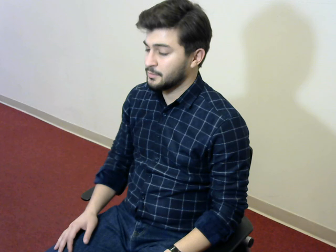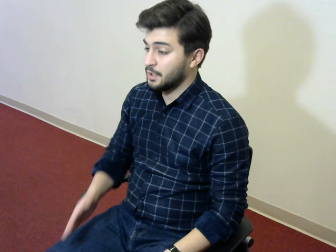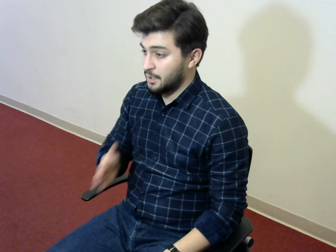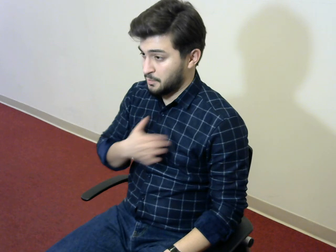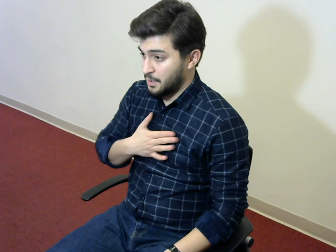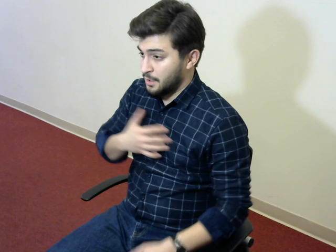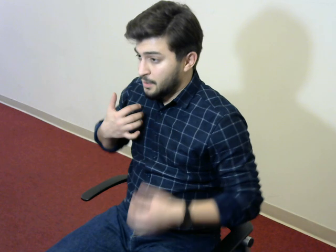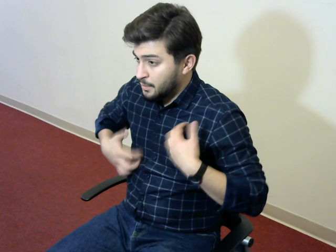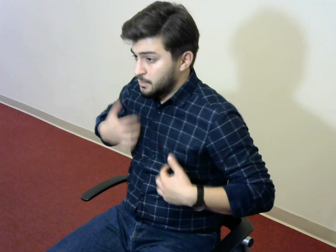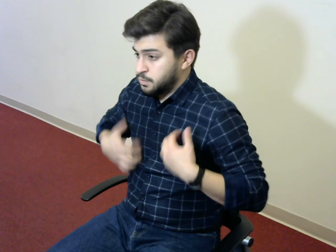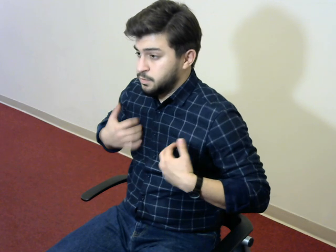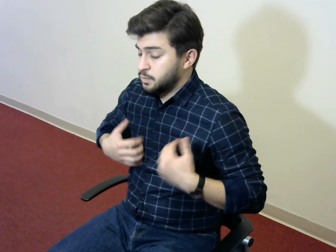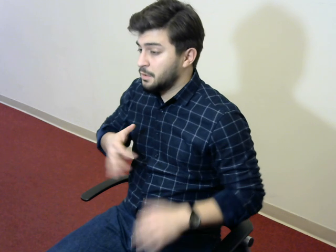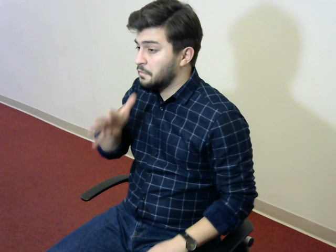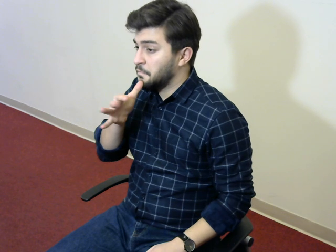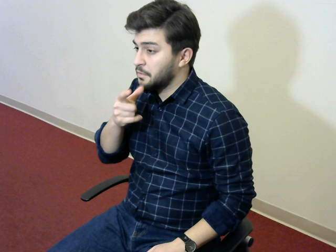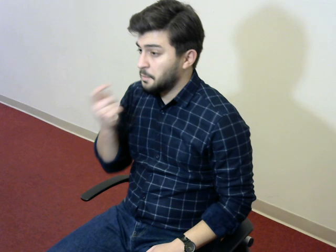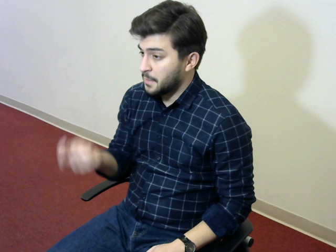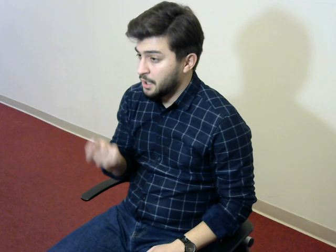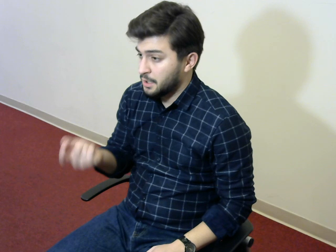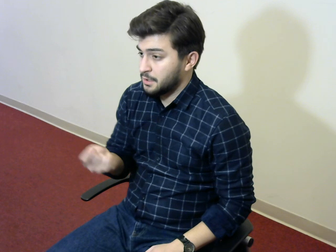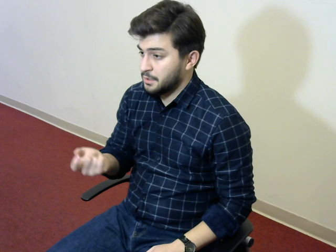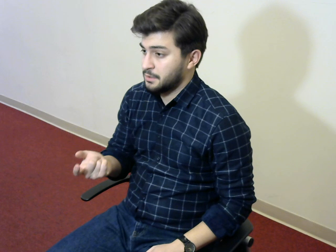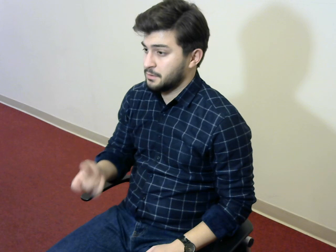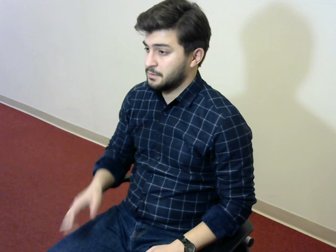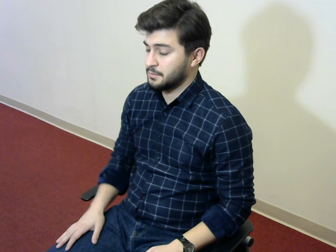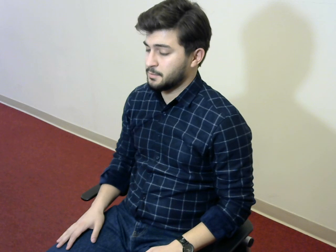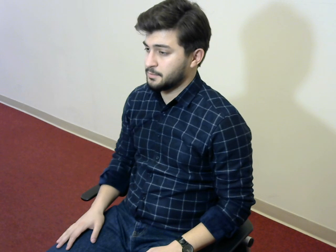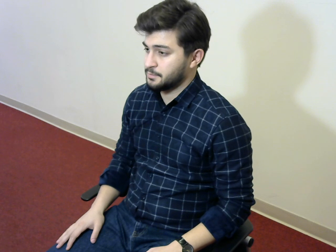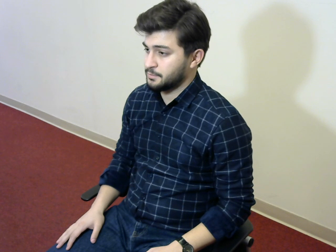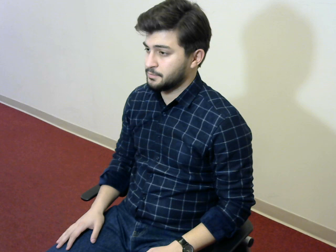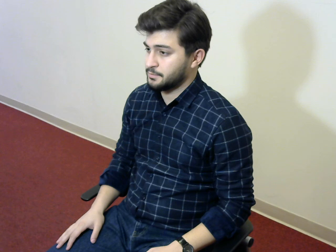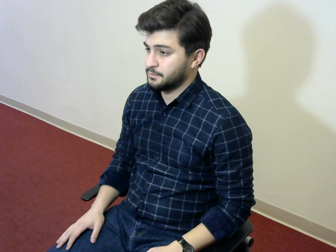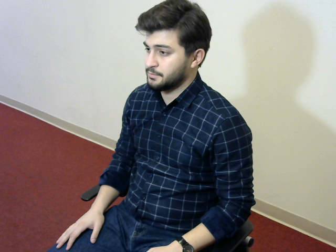Mən tələsirəm, vaxtım azdır